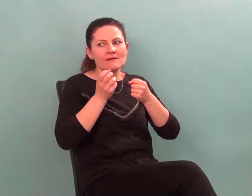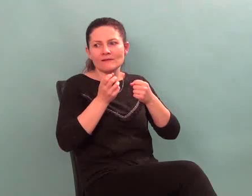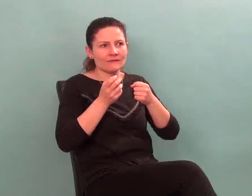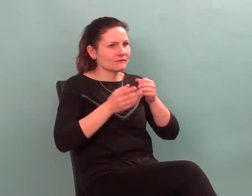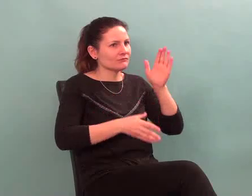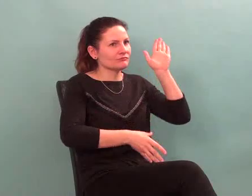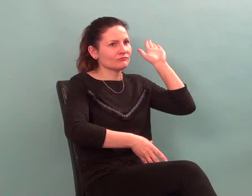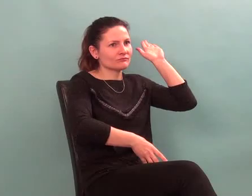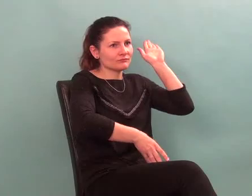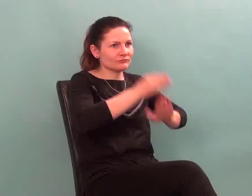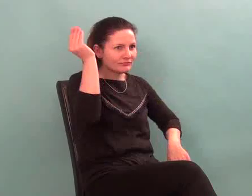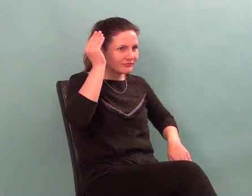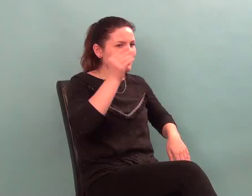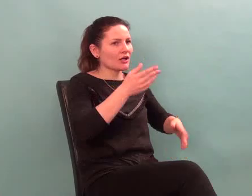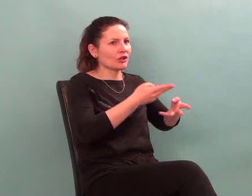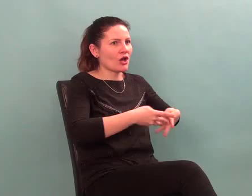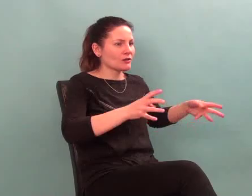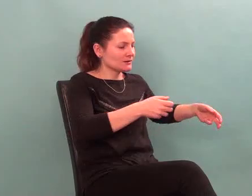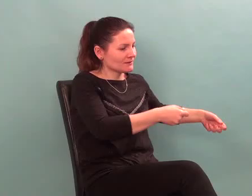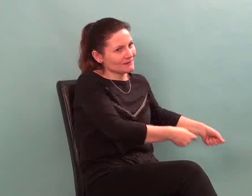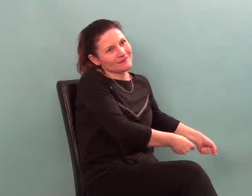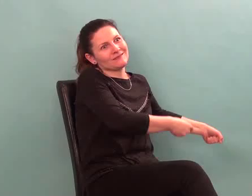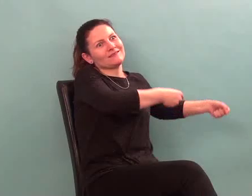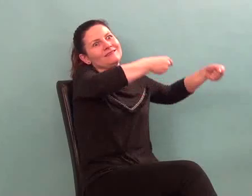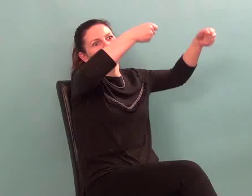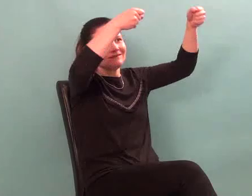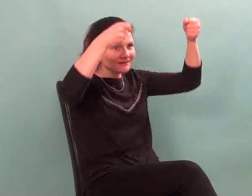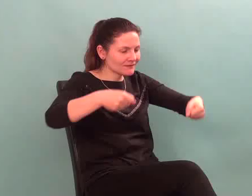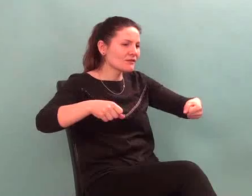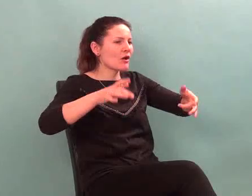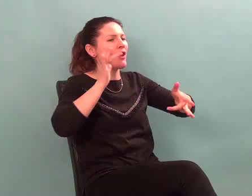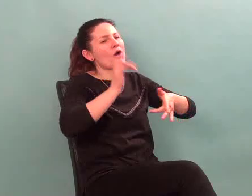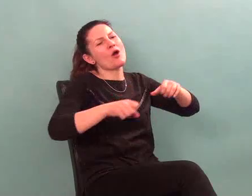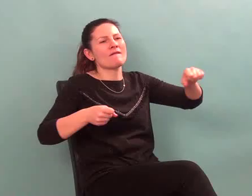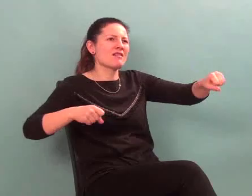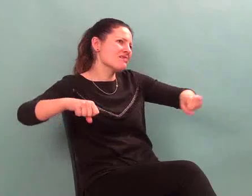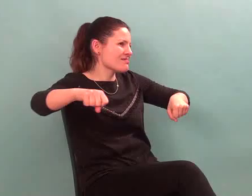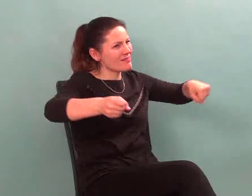Kradnie, stawia kosz na rower, a potem nieudolnie odjeżdża.